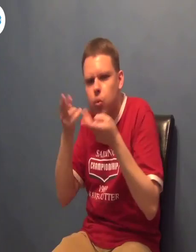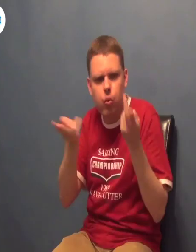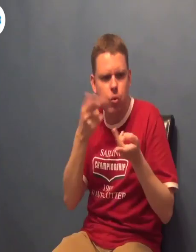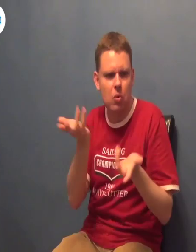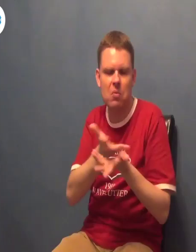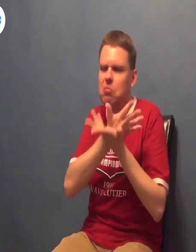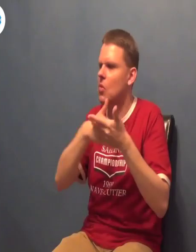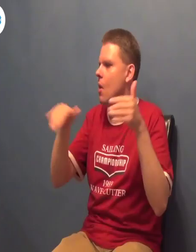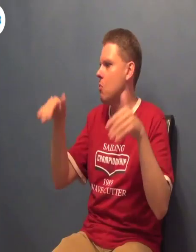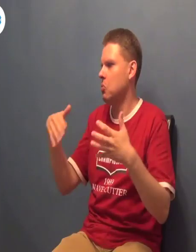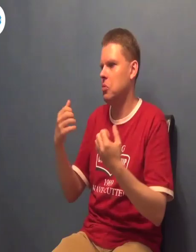Nie mogą znaleźć.